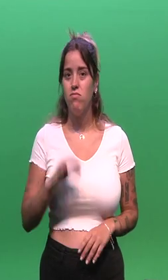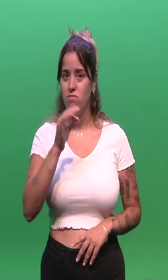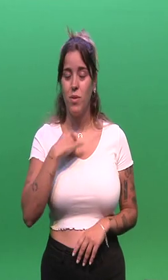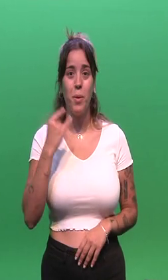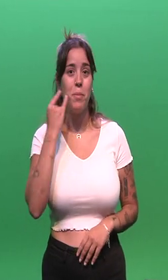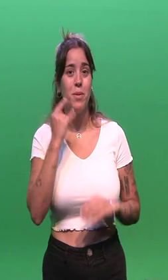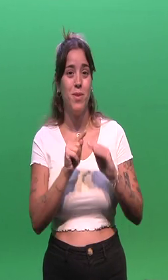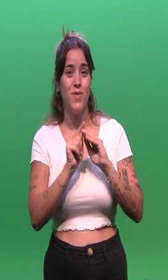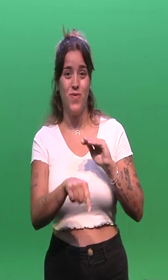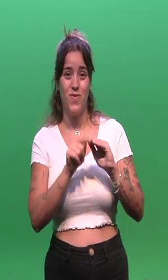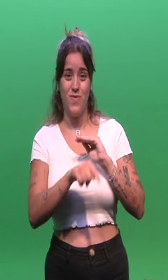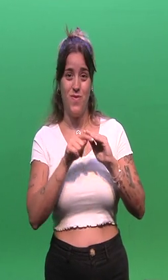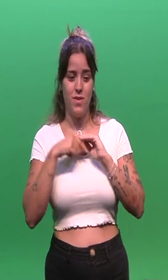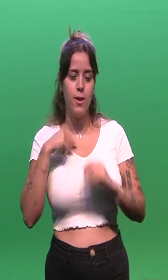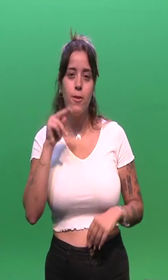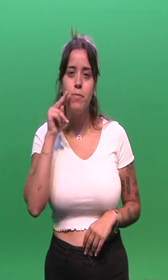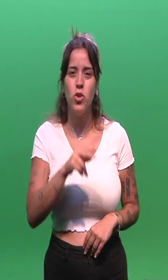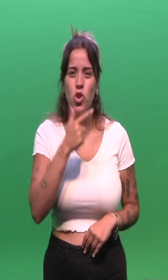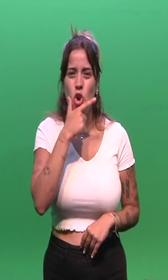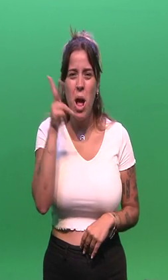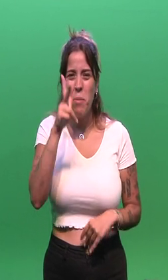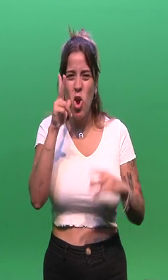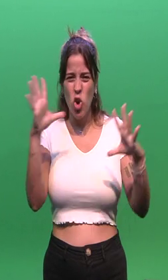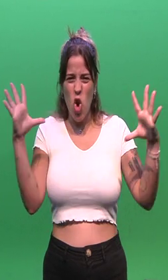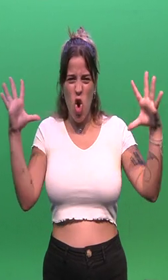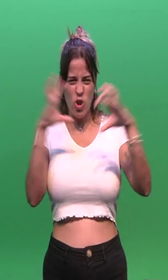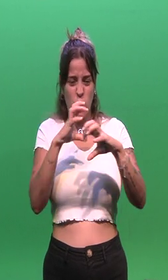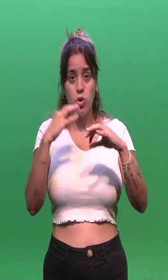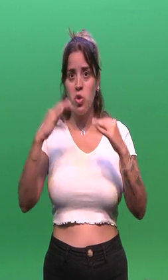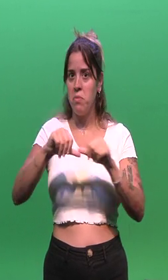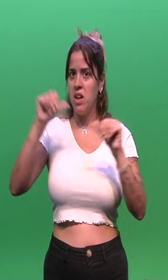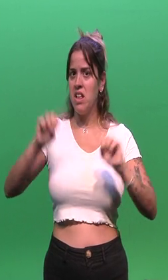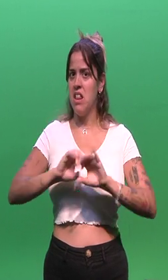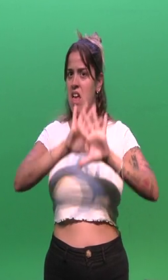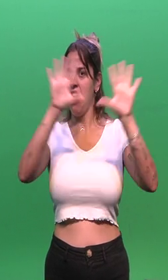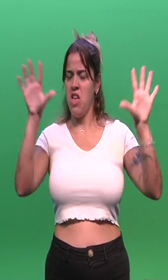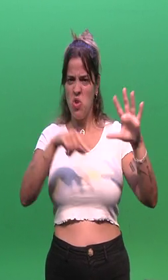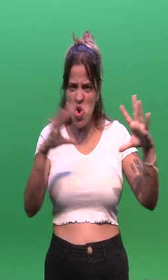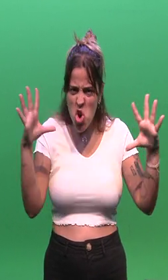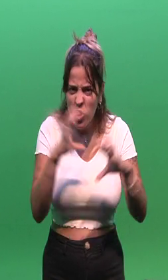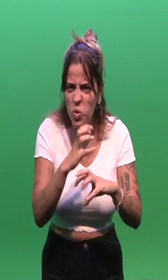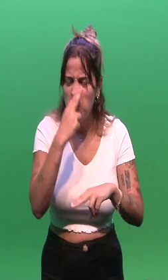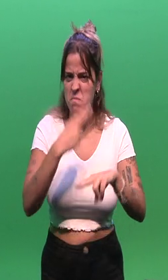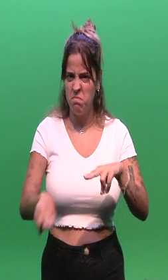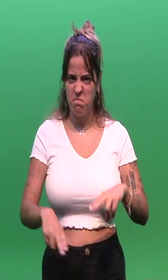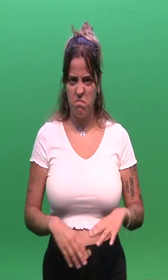Quan faig pipí, veig que és de color groc fosc. Normalment, fins ara, era clar i ara és fosc, és estrany.